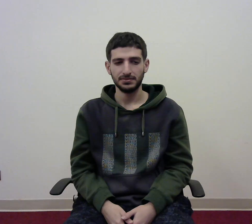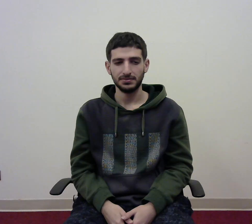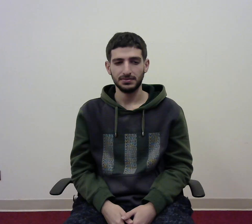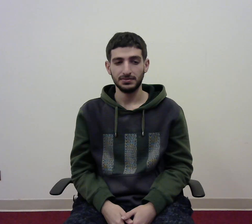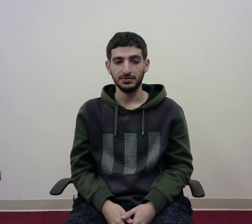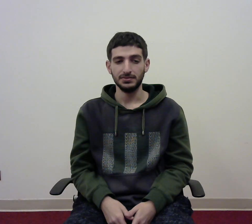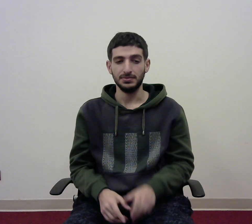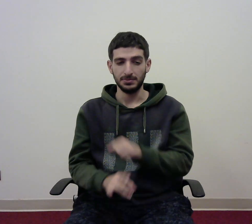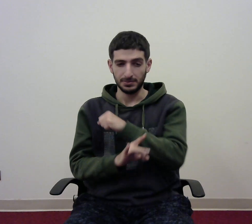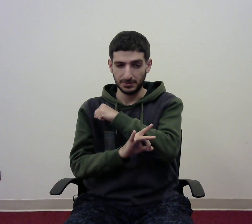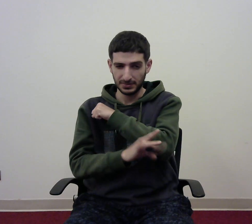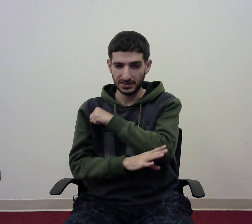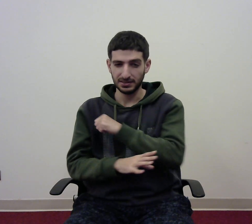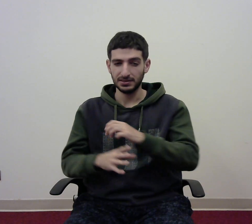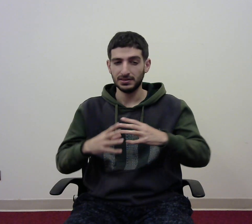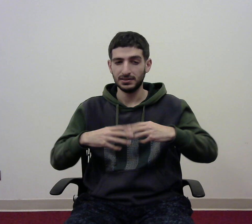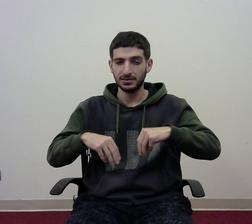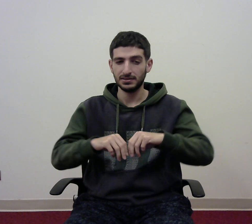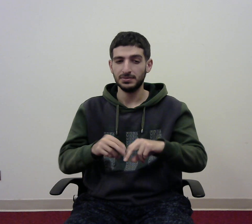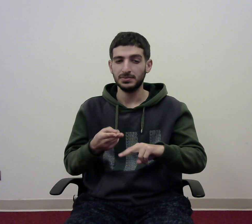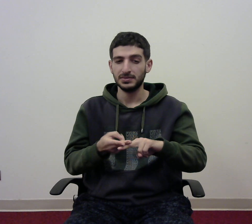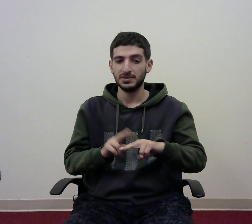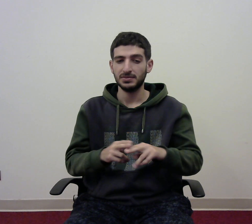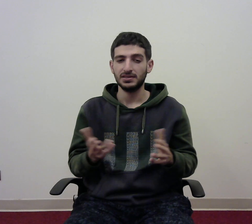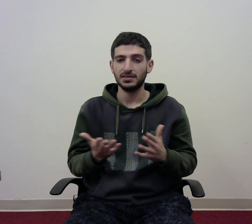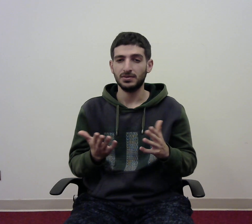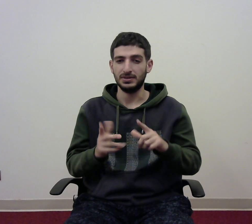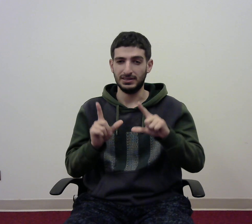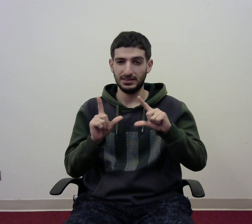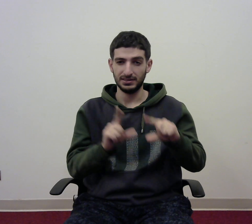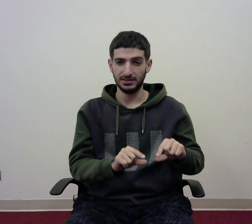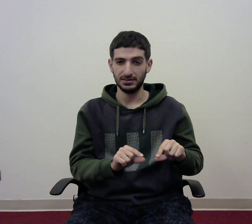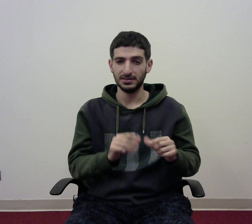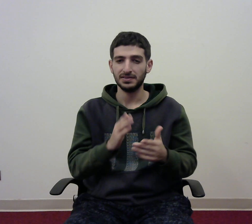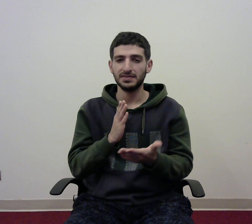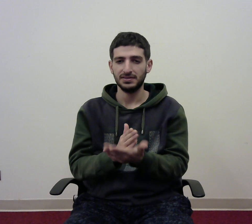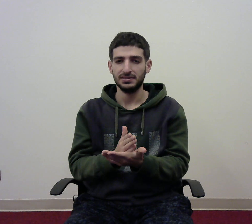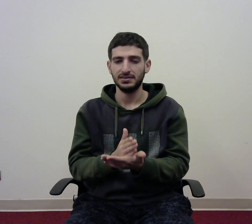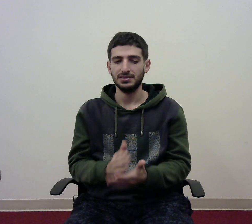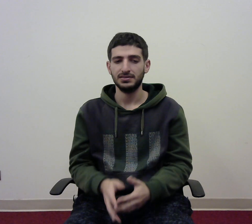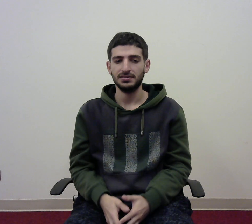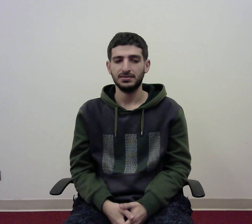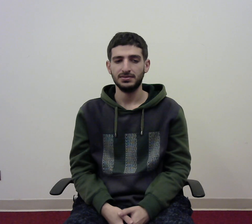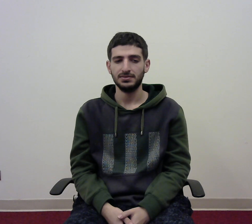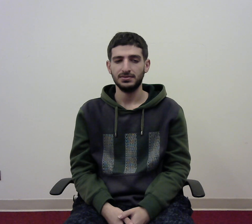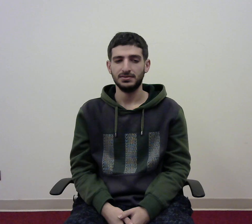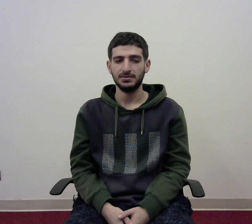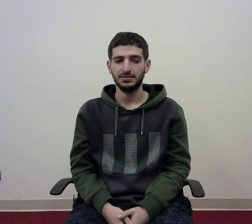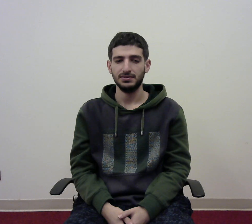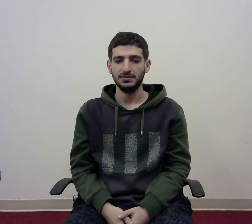Kasıb ailələr üçün hansı endirimlər var?